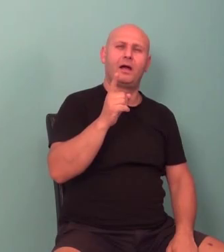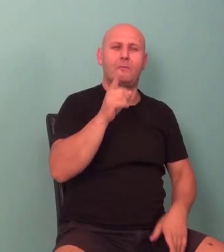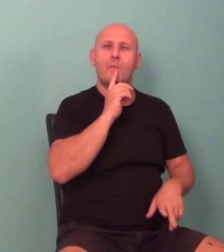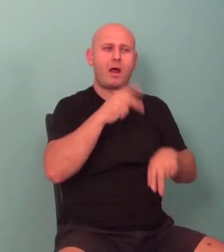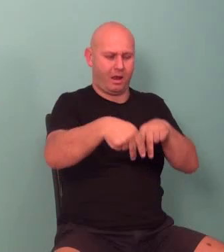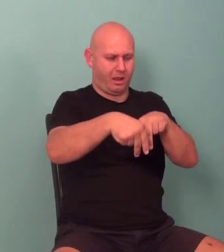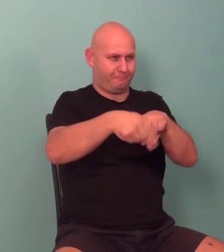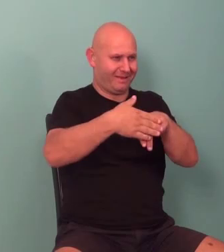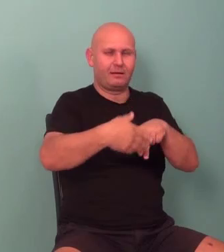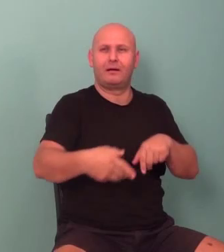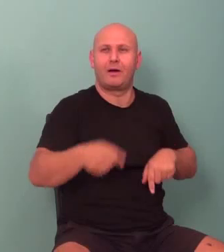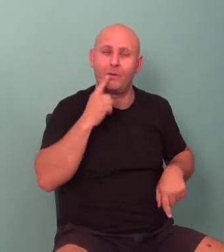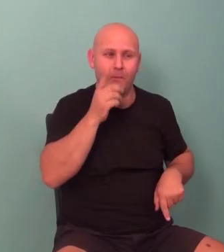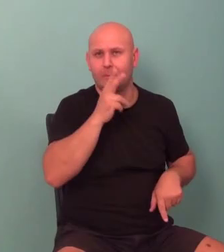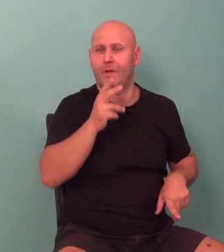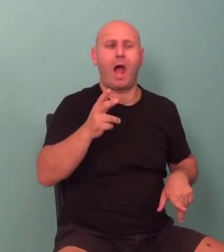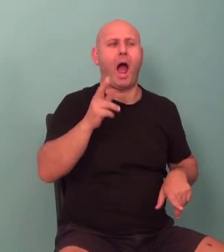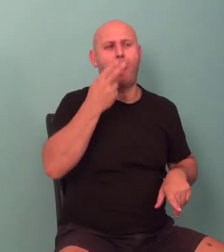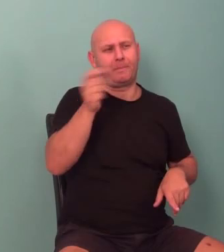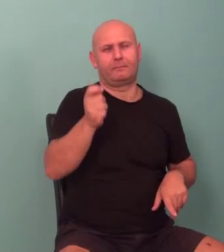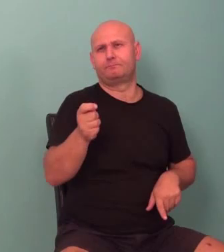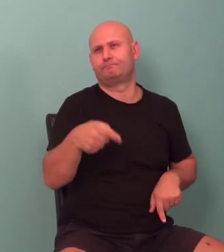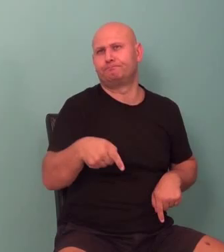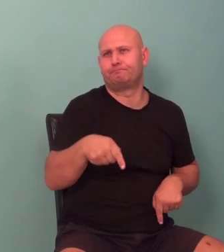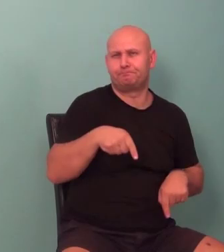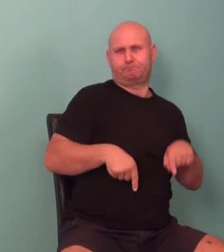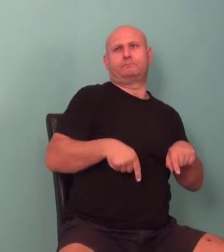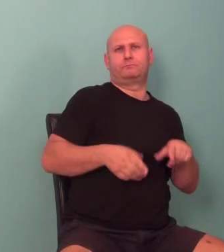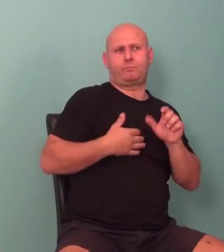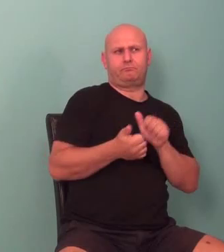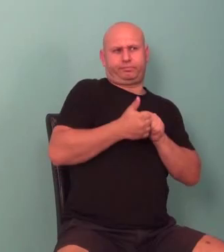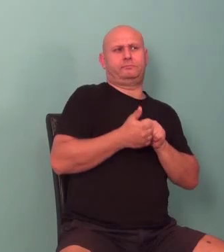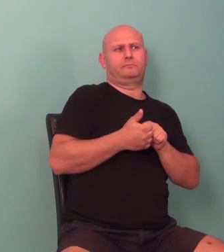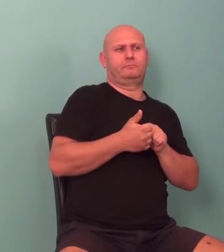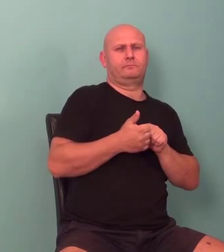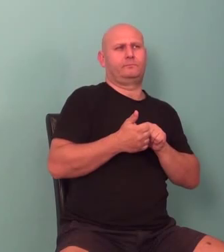Obaj mężczyźni stali blisko siebie i kiedy Chaplin zrobił krok w tył, dotknął policjanta.